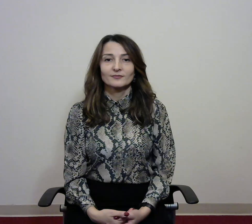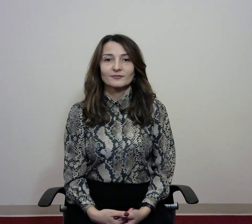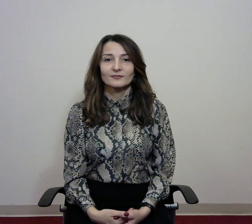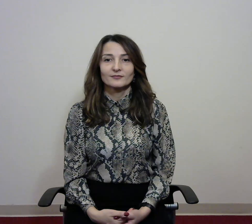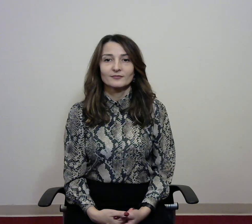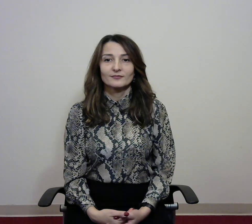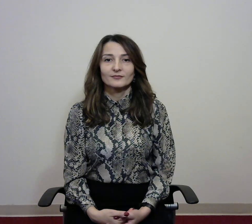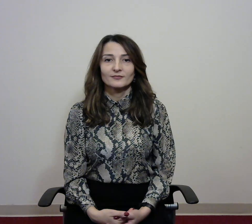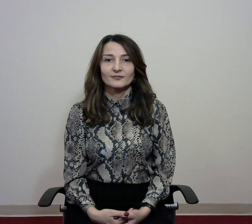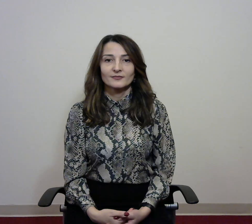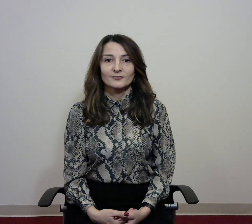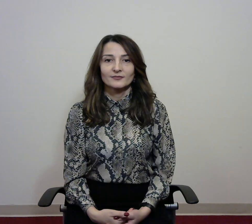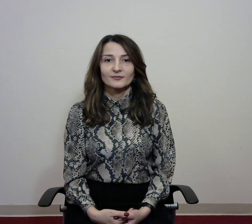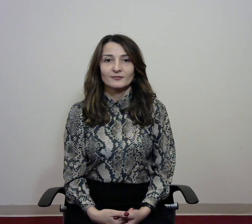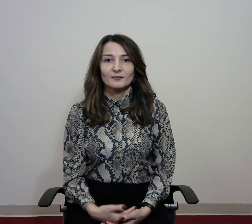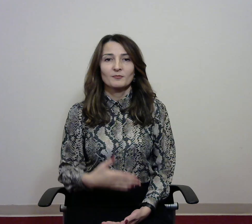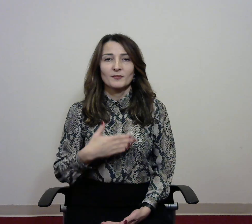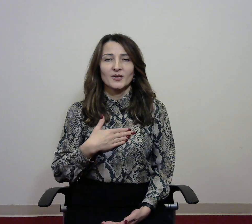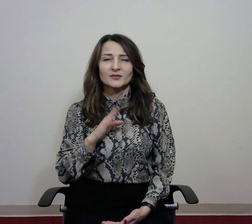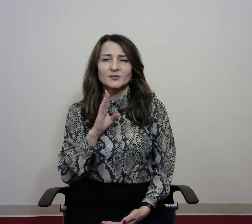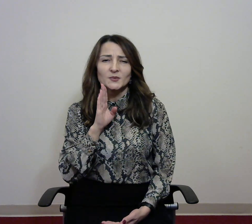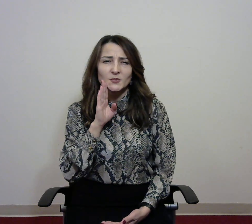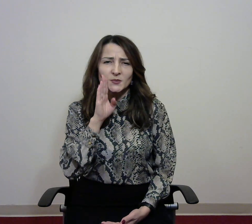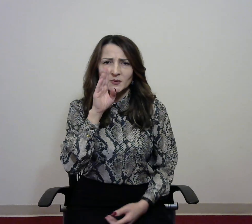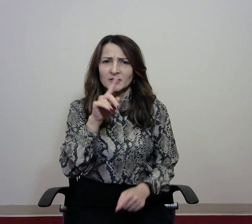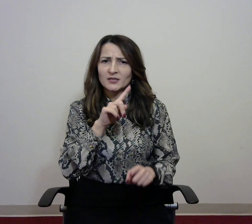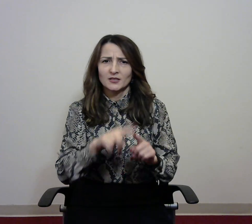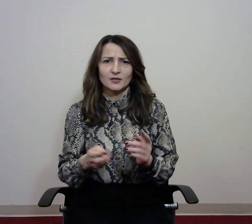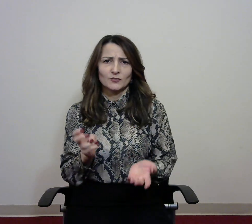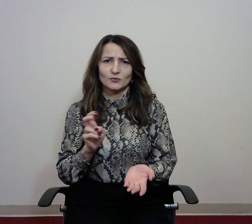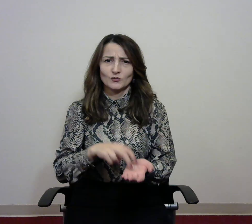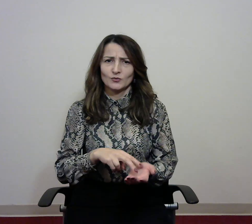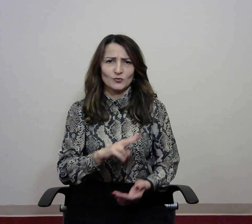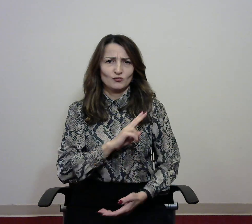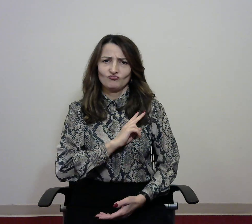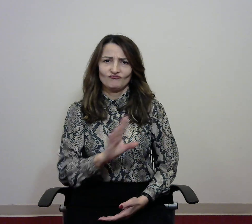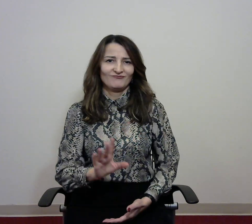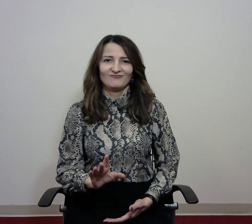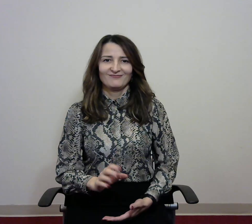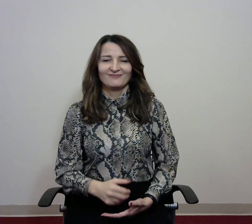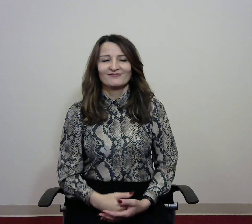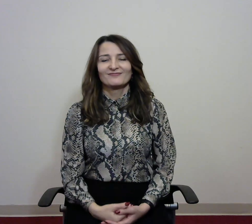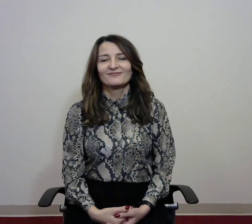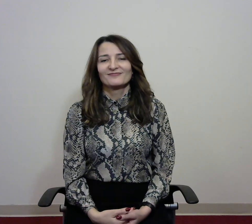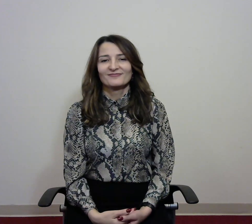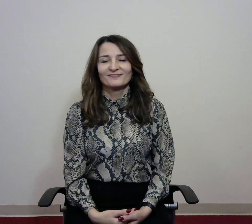Mən səhərlər tez durmağı sevmirəm